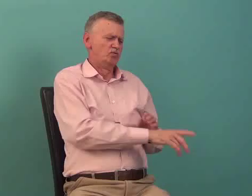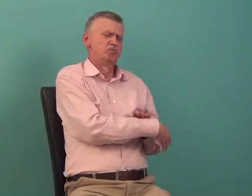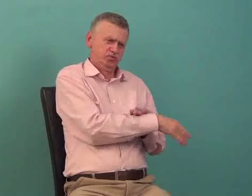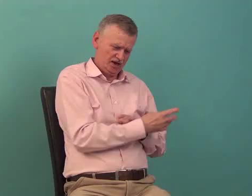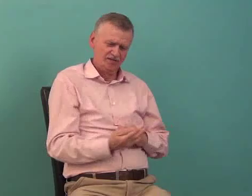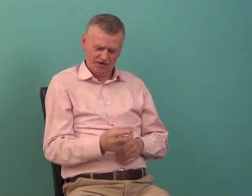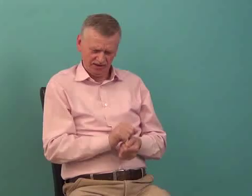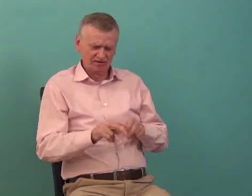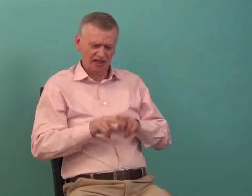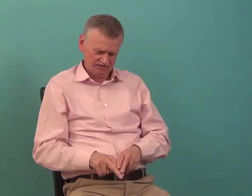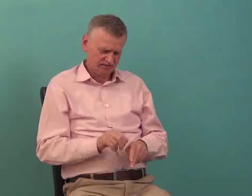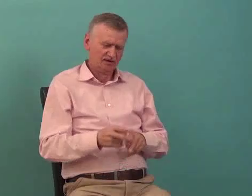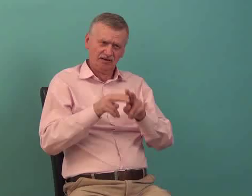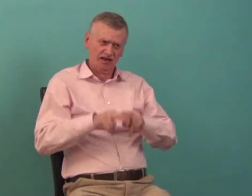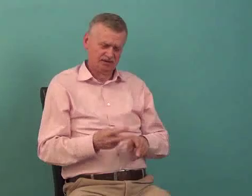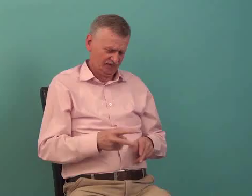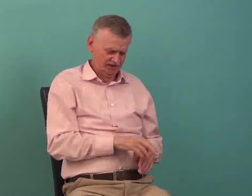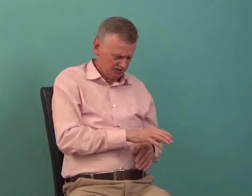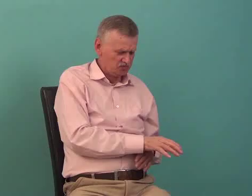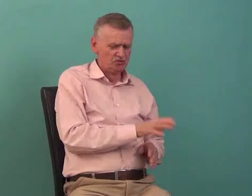W pozostałych dwóch są gruszki.